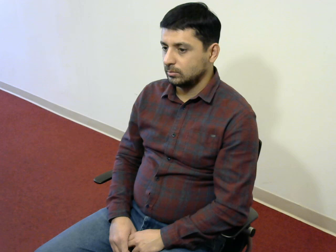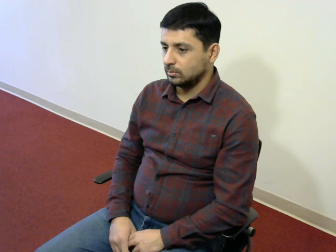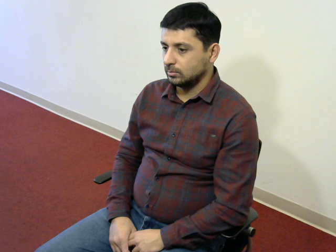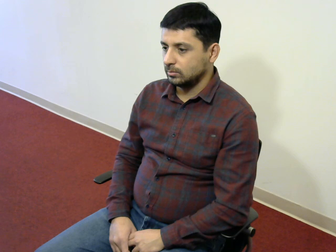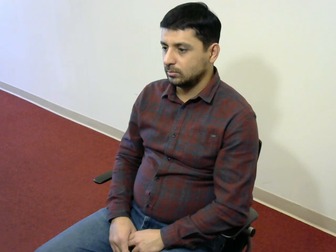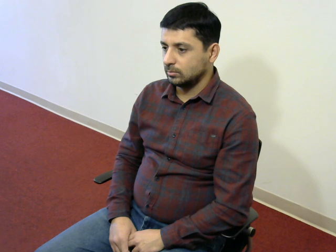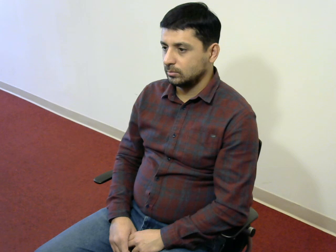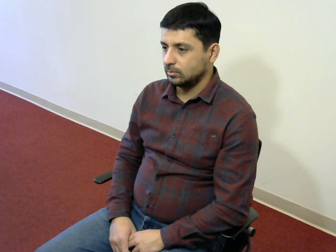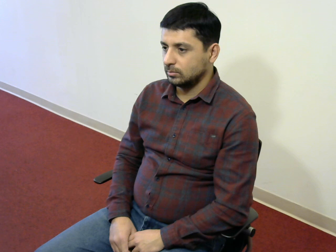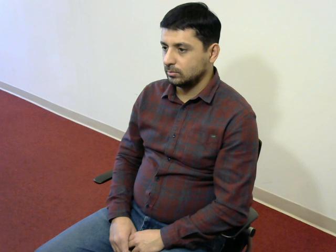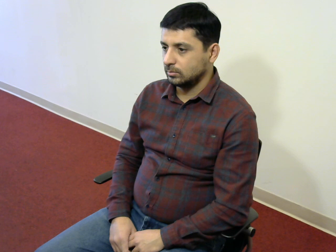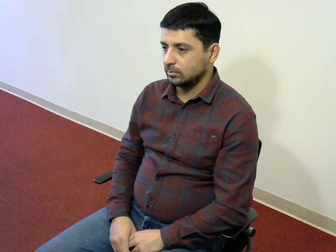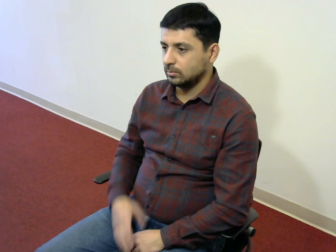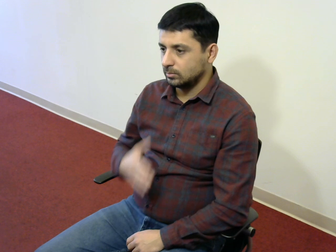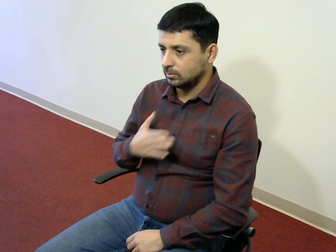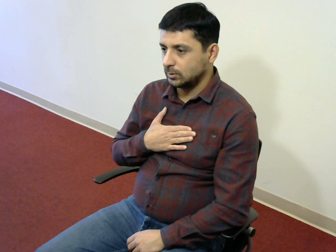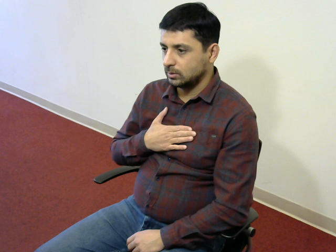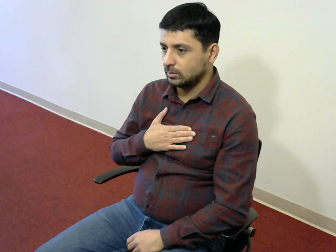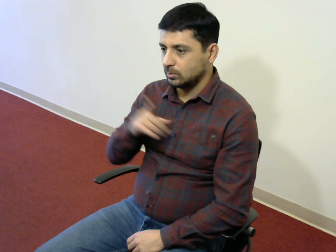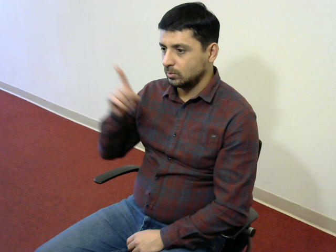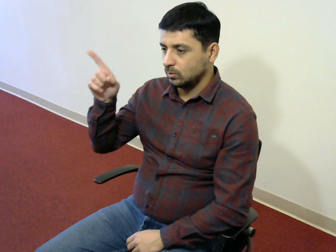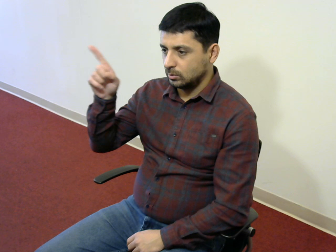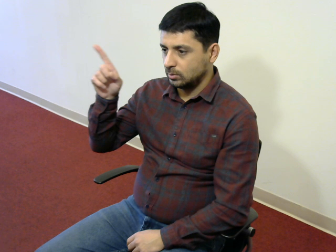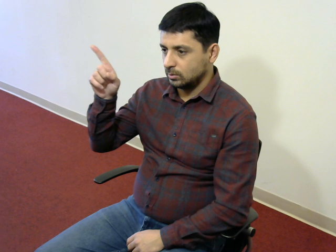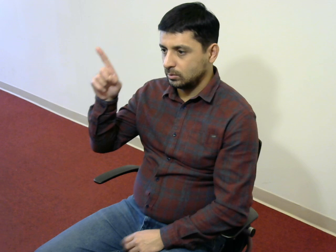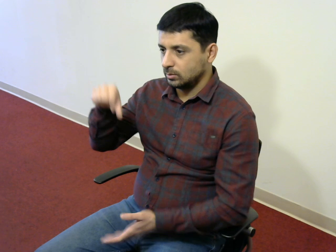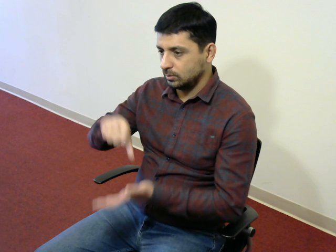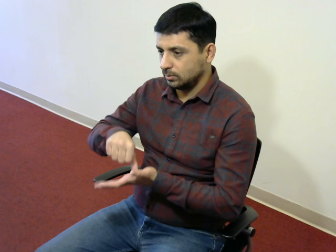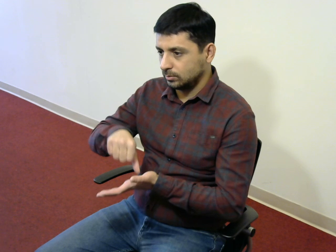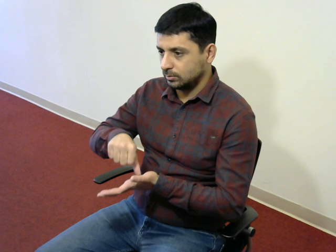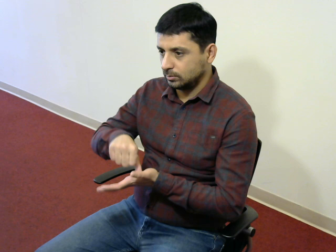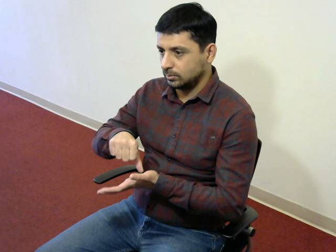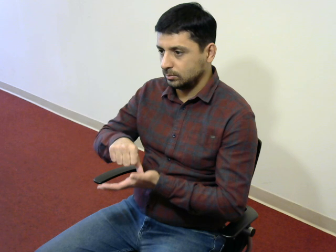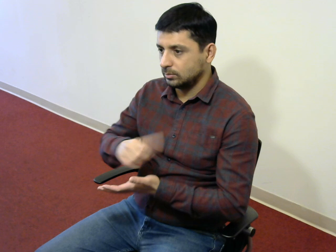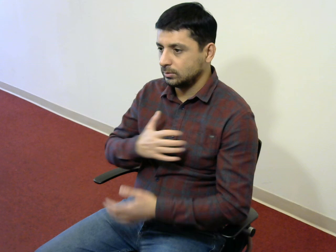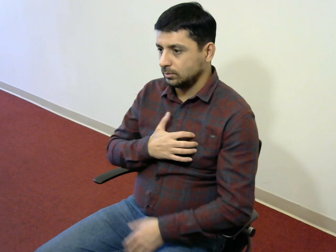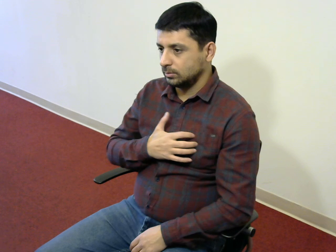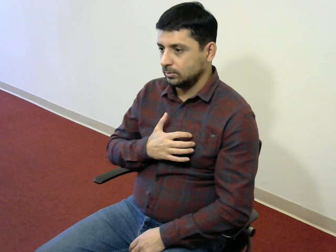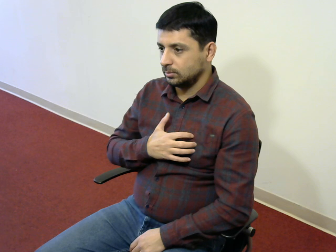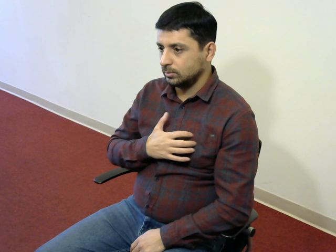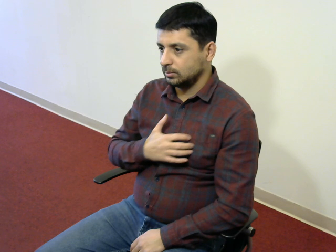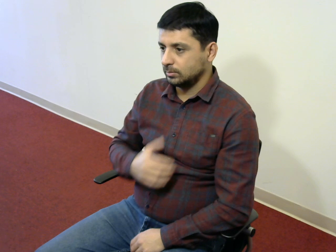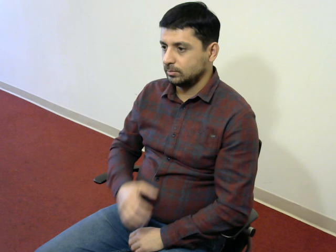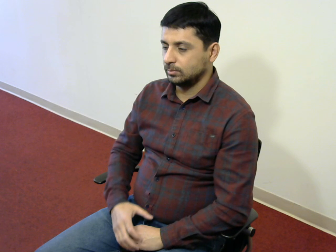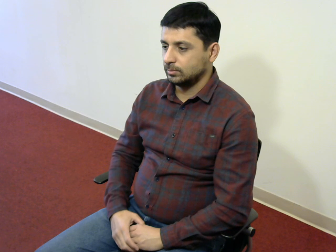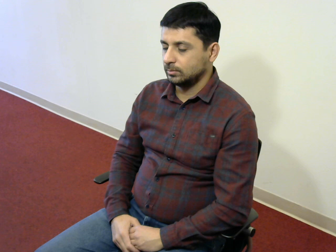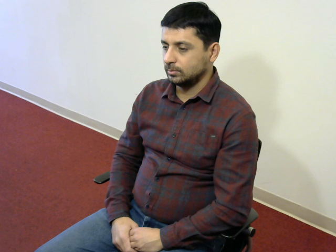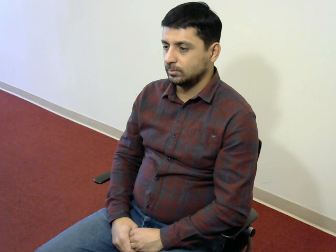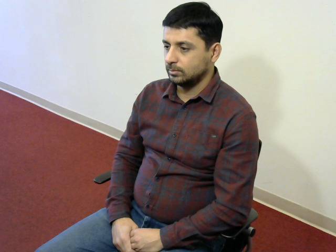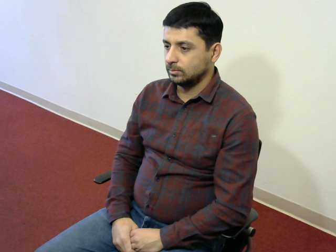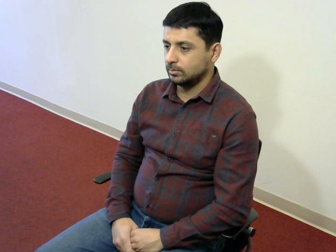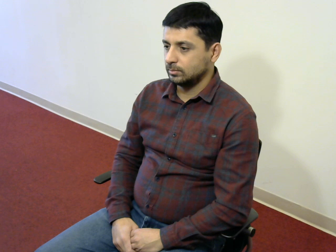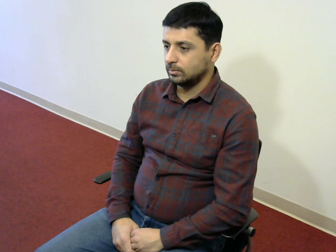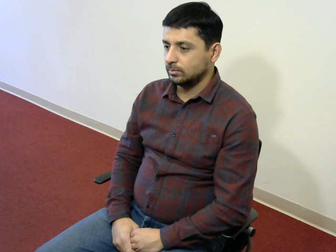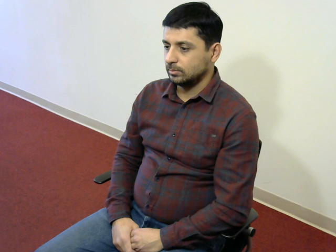Mən orda olmaq istəyərdim